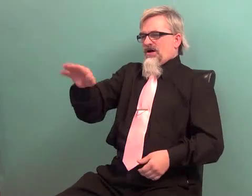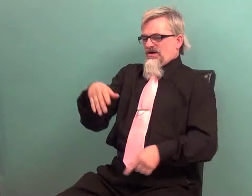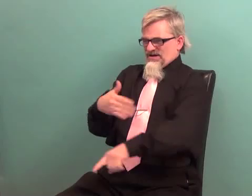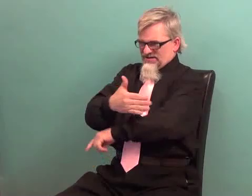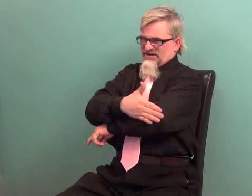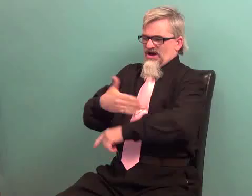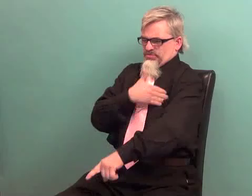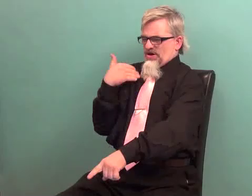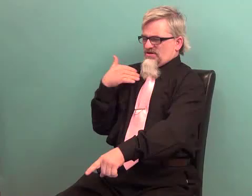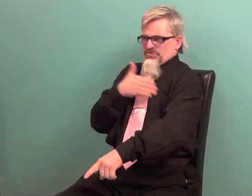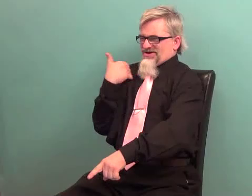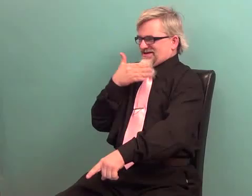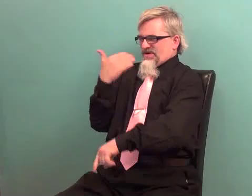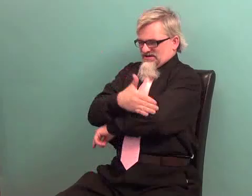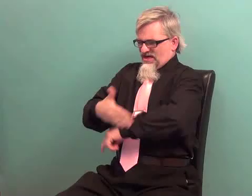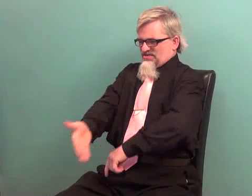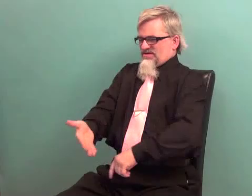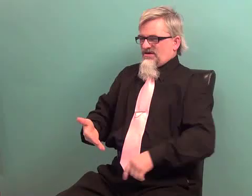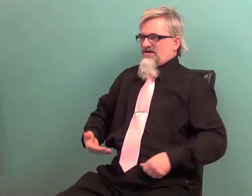To za granicą jest, w Polsce tego nie ma.